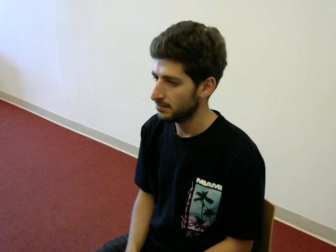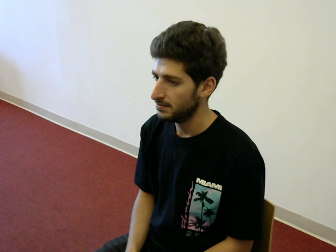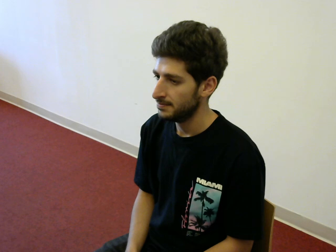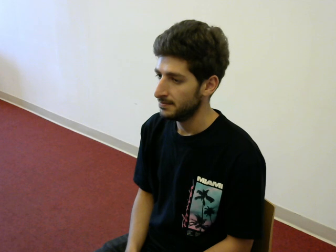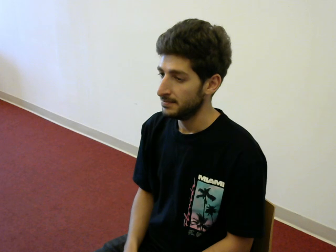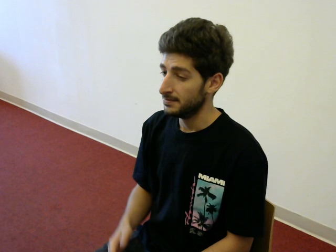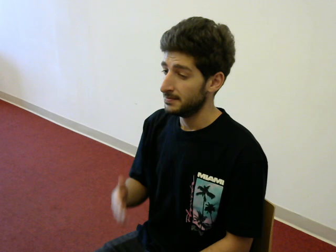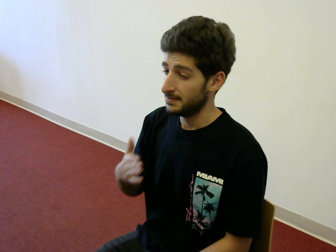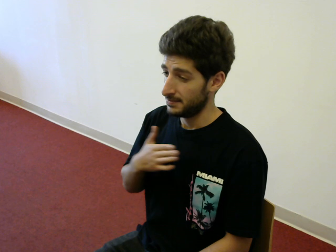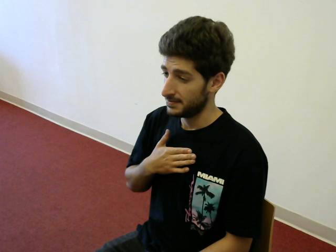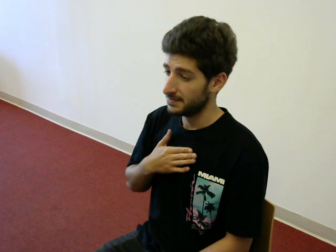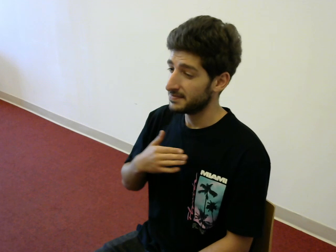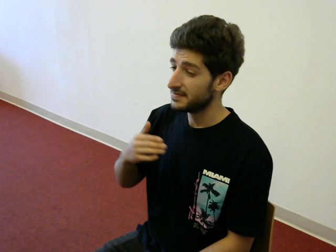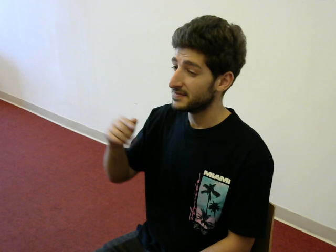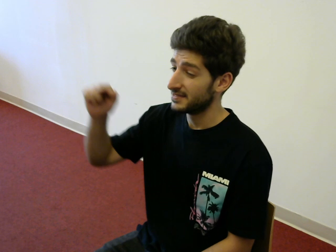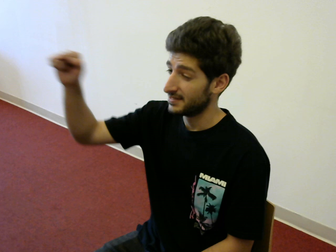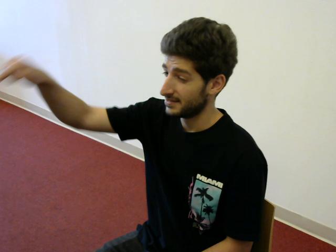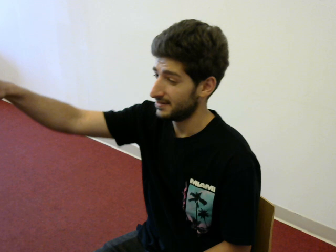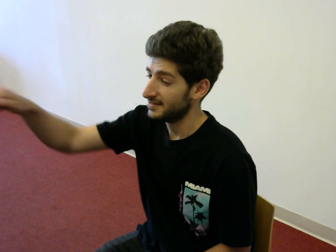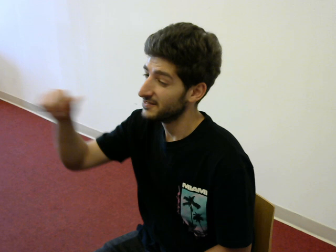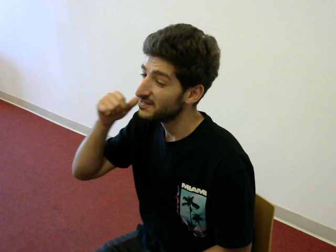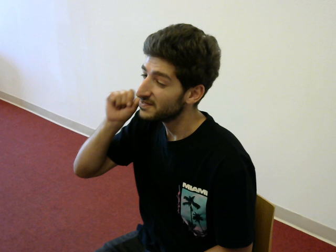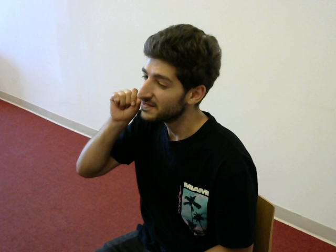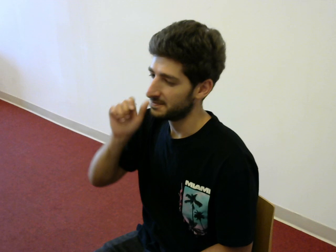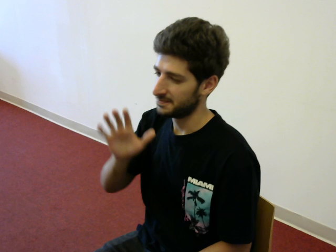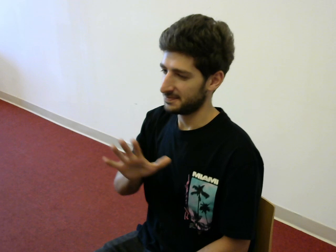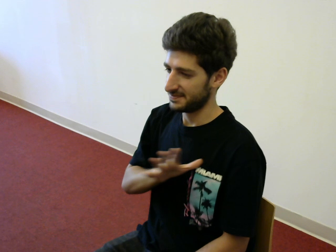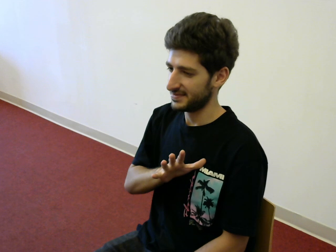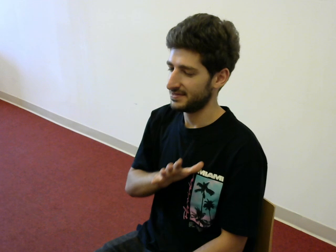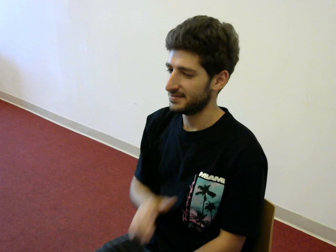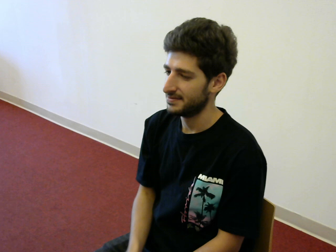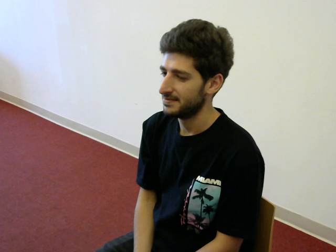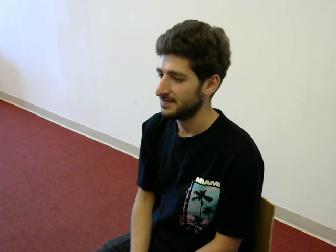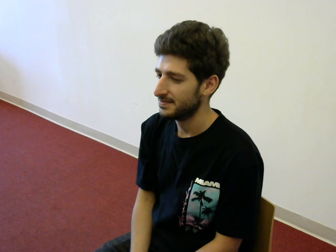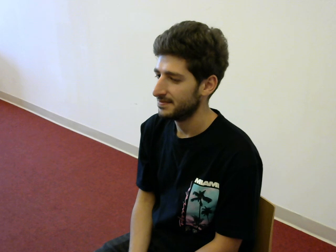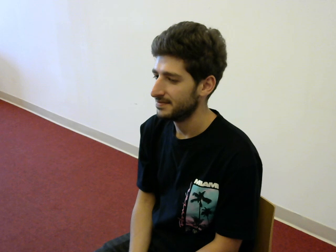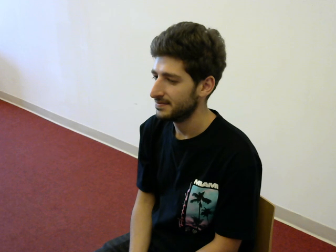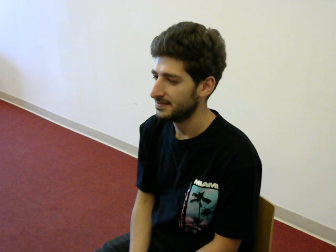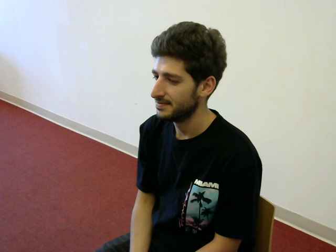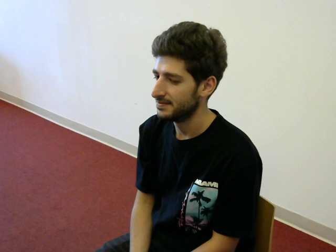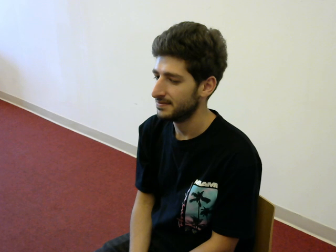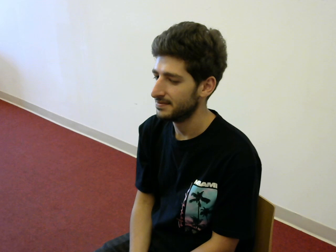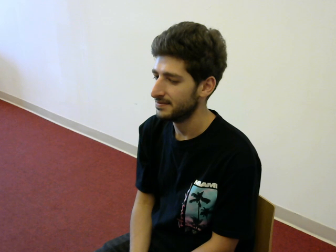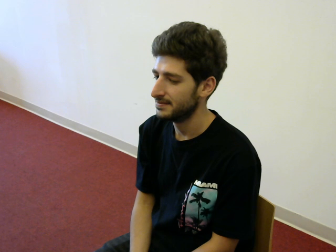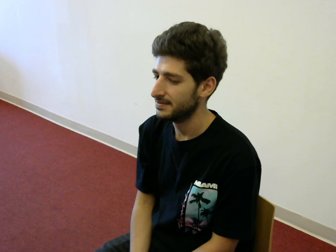Mən orda dünən olmuşam